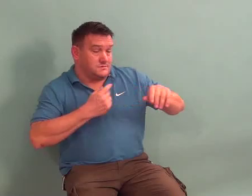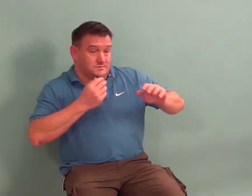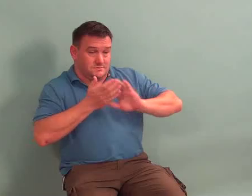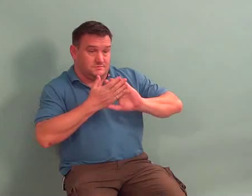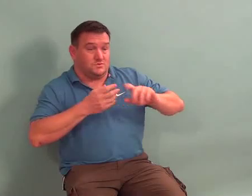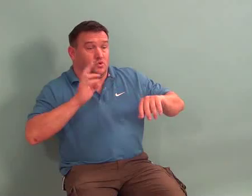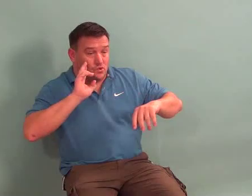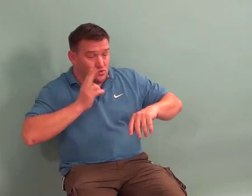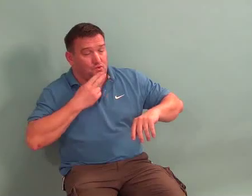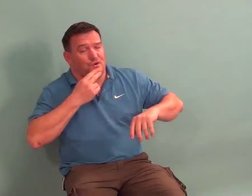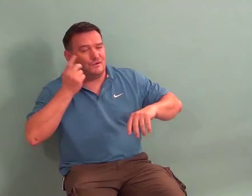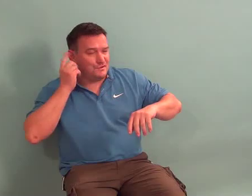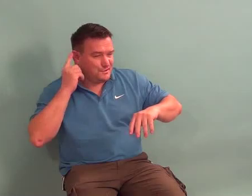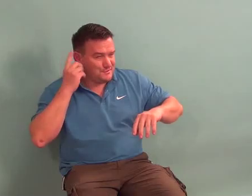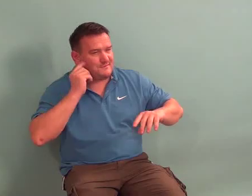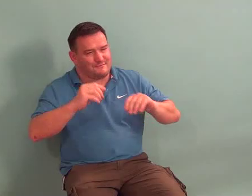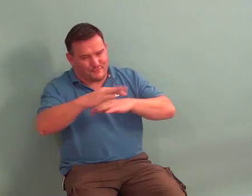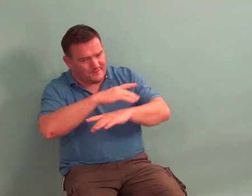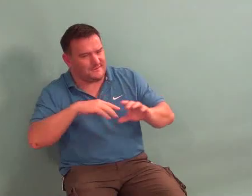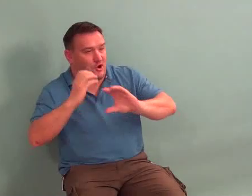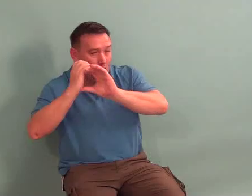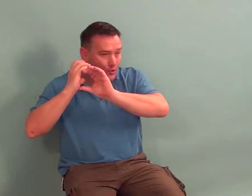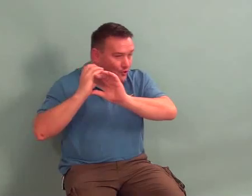Głusi i słyszący, wszyscy jadą autobusem.